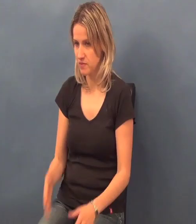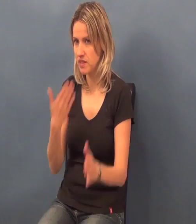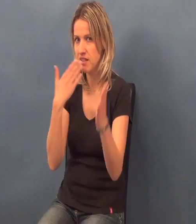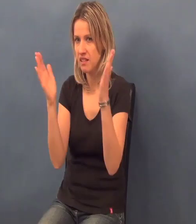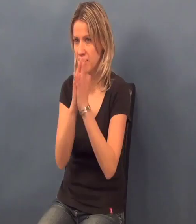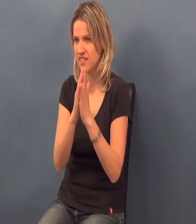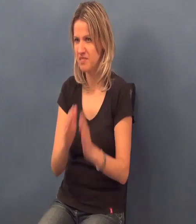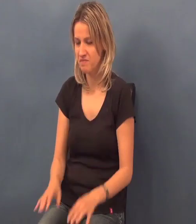Naklejka.